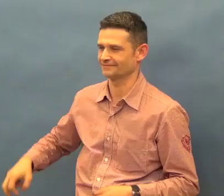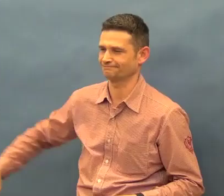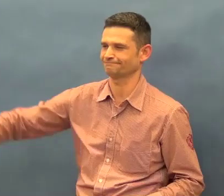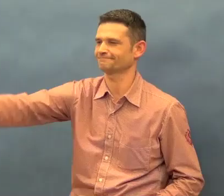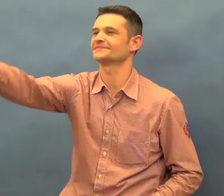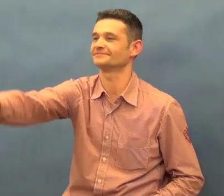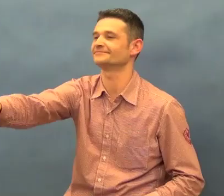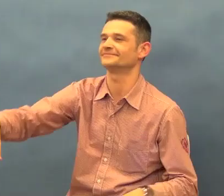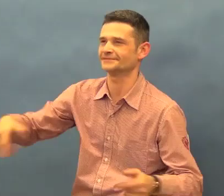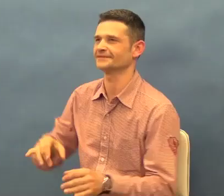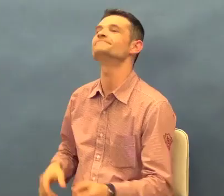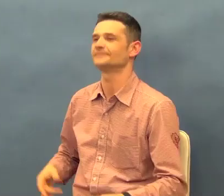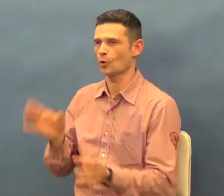Syn idzie we wskazane miejsce.